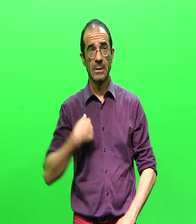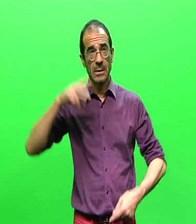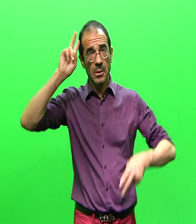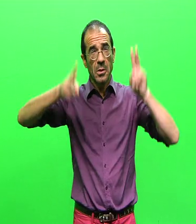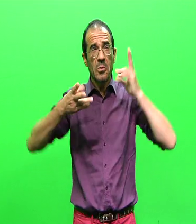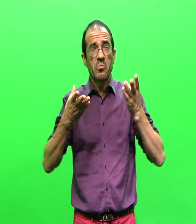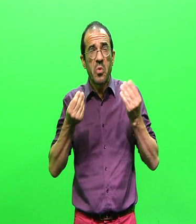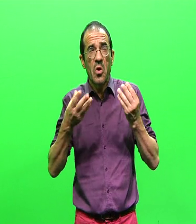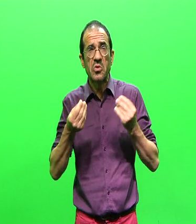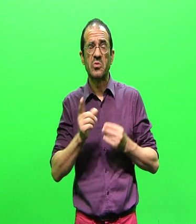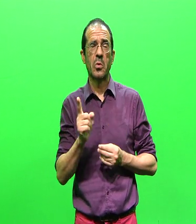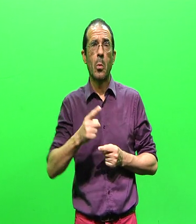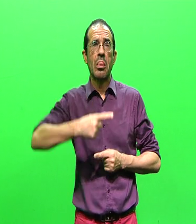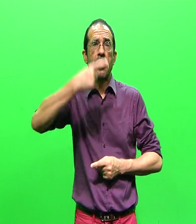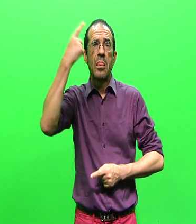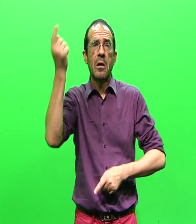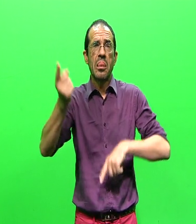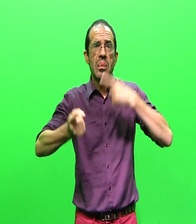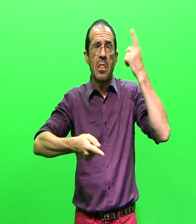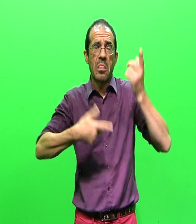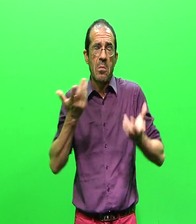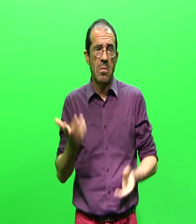No em cauen molt els cabells, només de vegades.